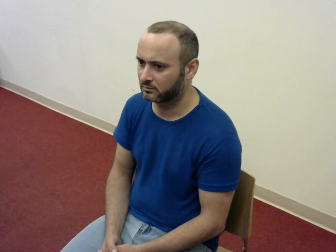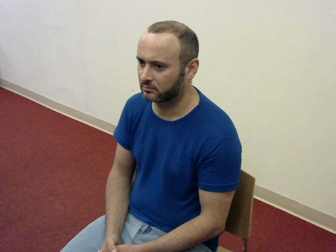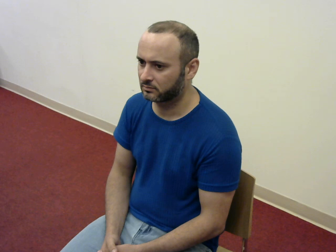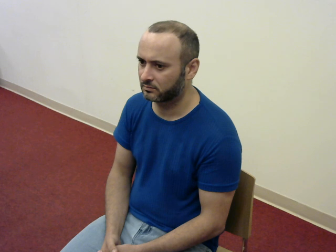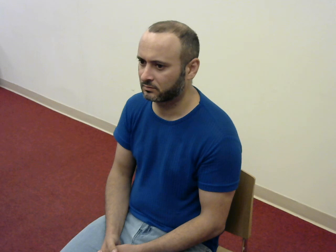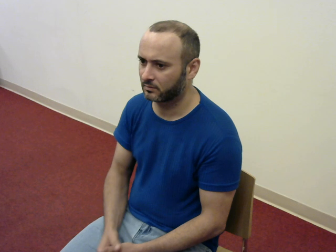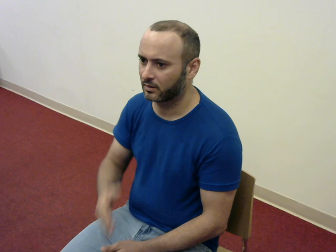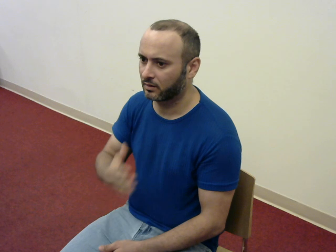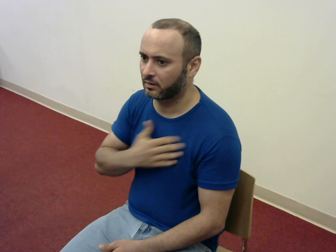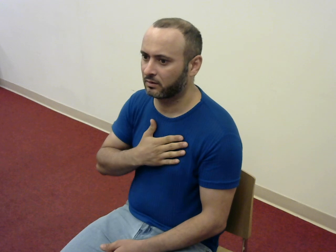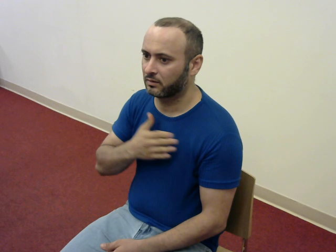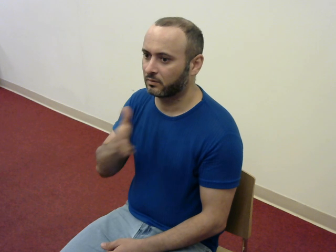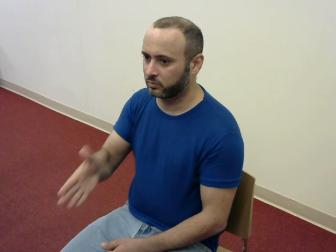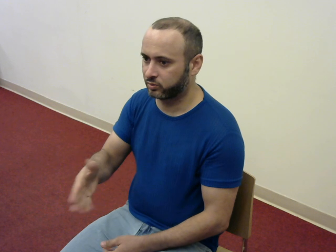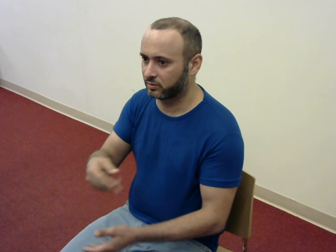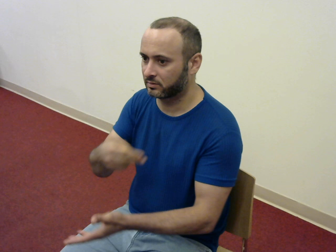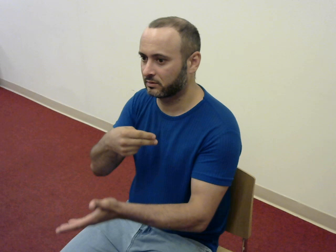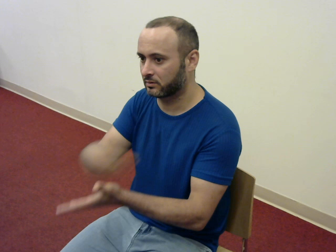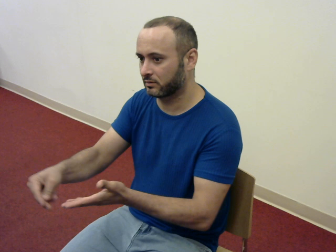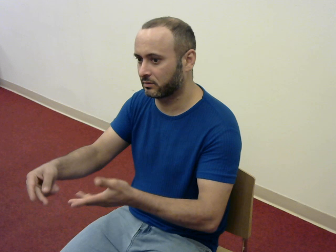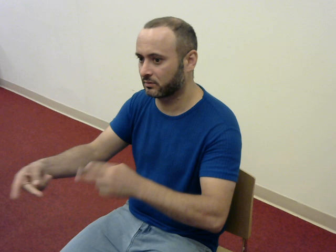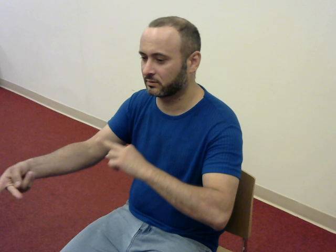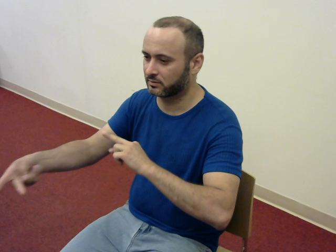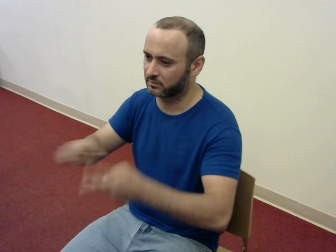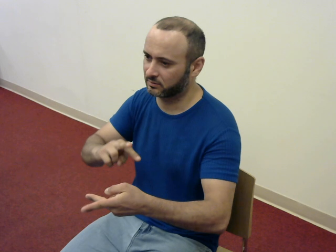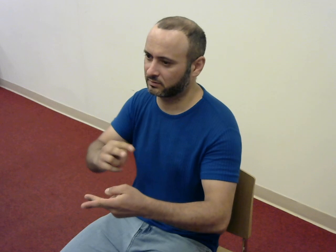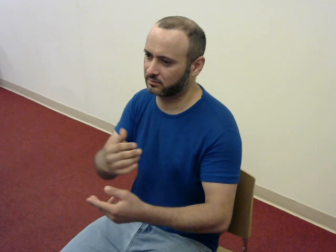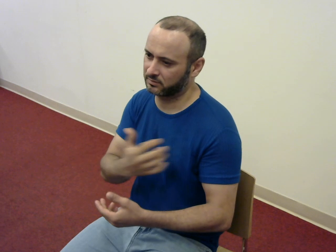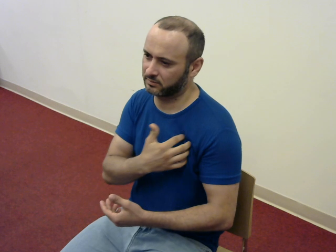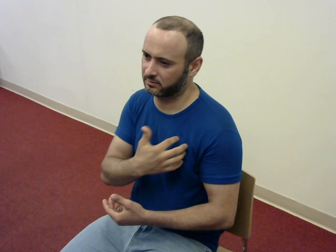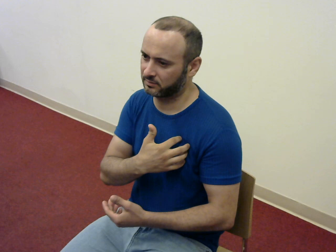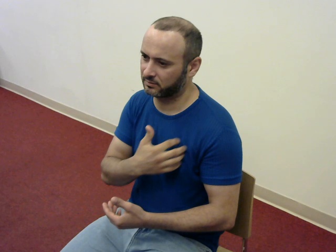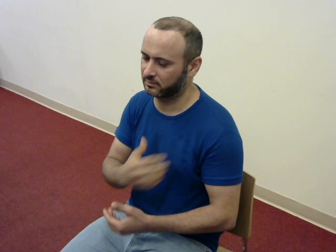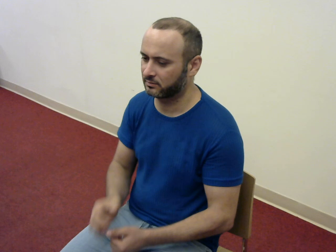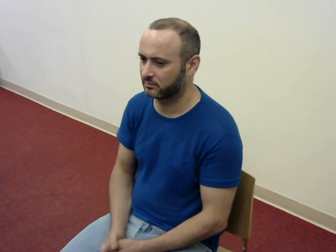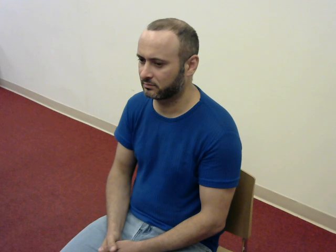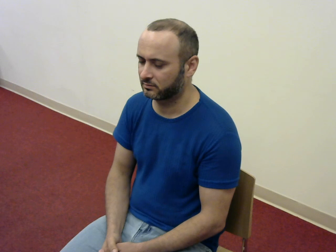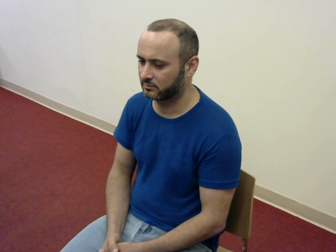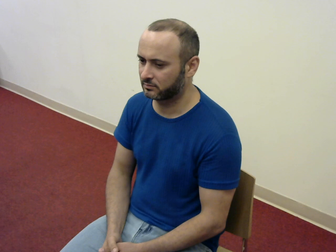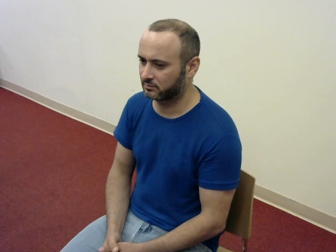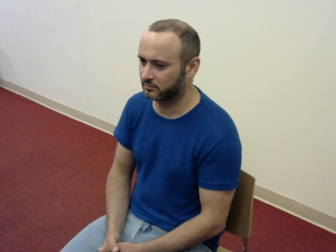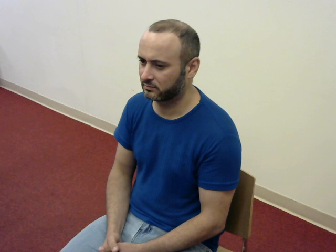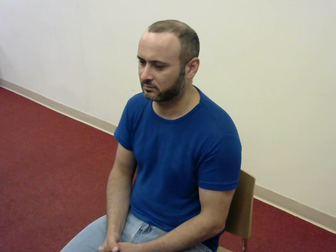Mən buradan aldıqlarımı dəyişmək istəyirəm